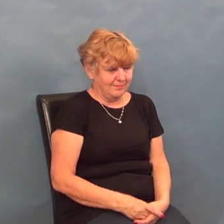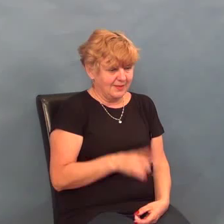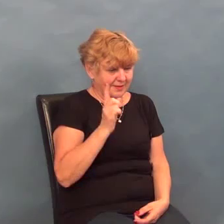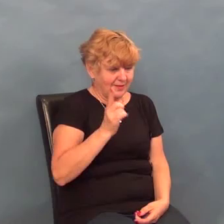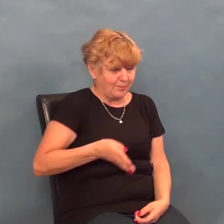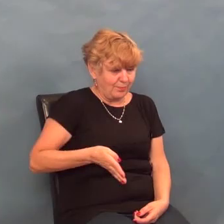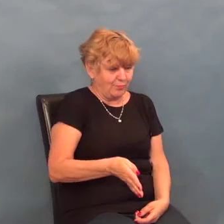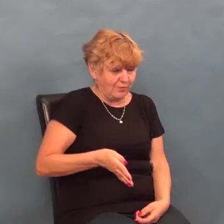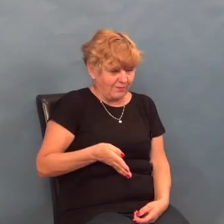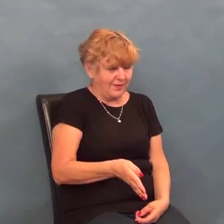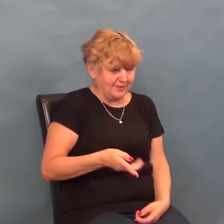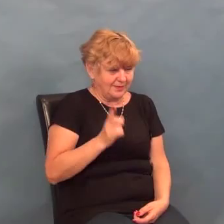Zakaz piłowania.